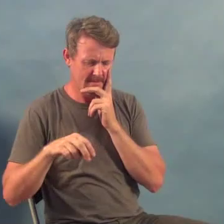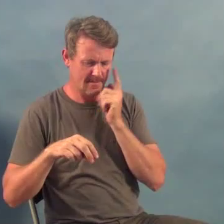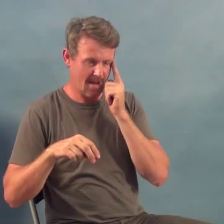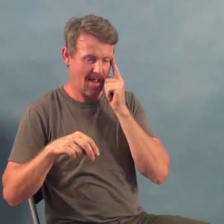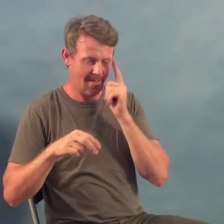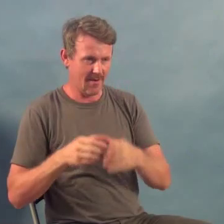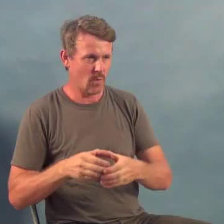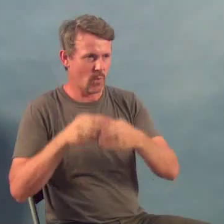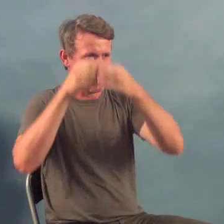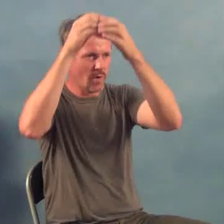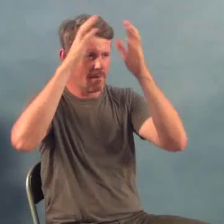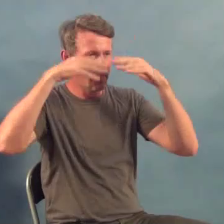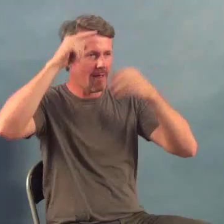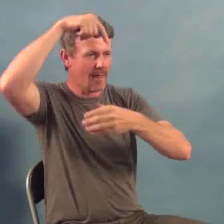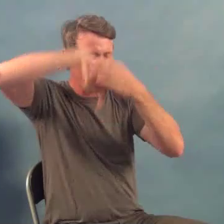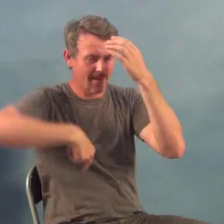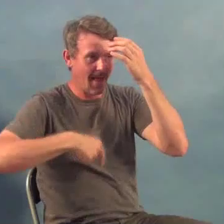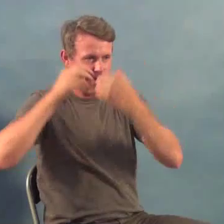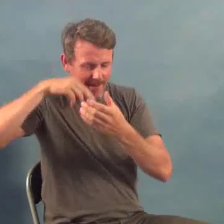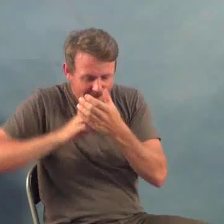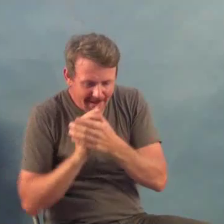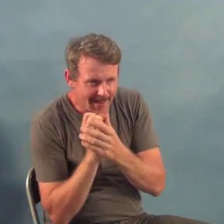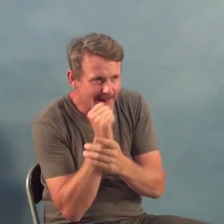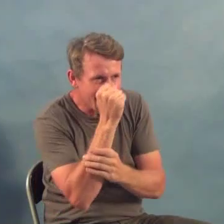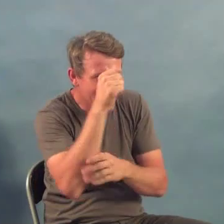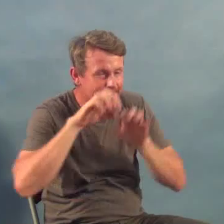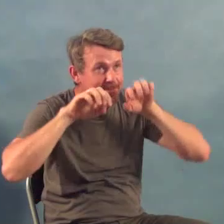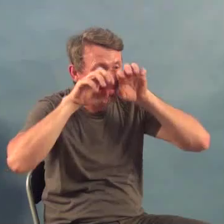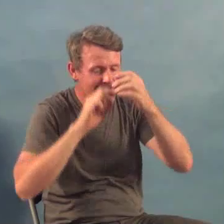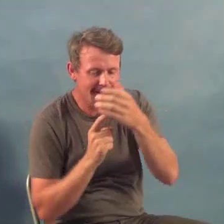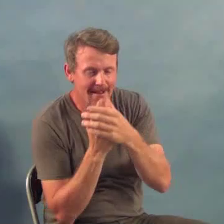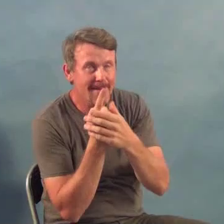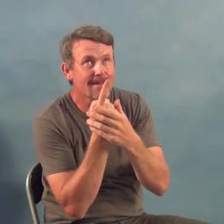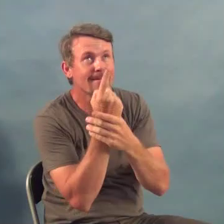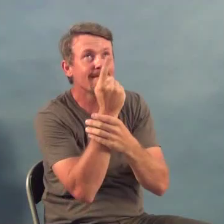Postanawia wspiąć się na górę rynną. Wchodzi do środka rury i pnie się w górę.